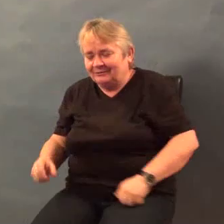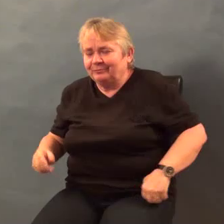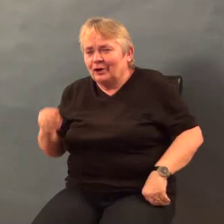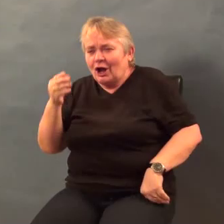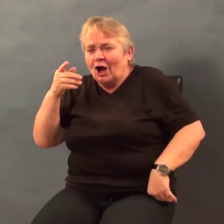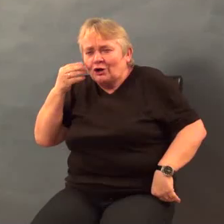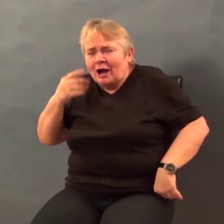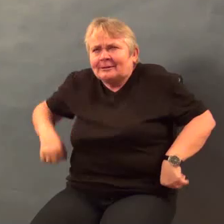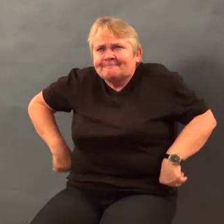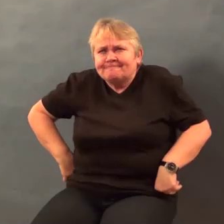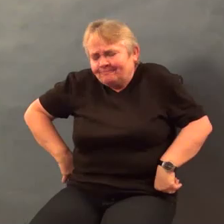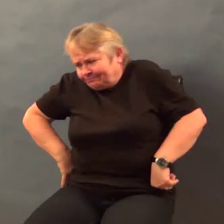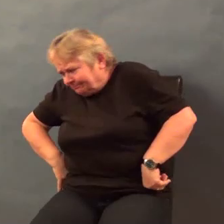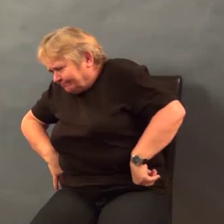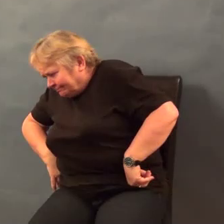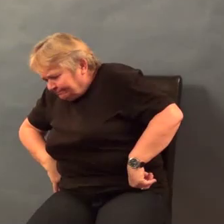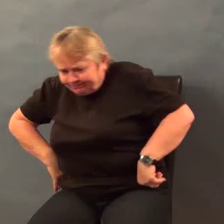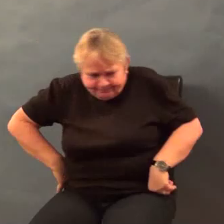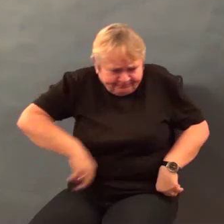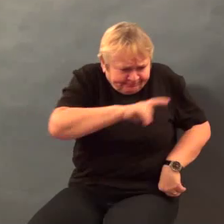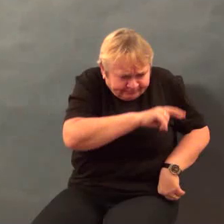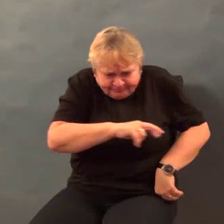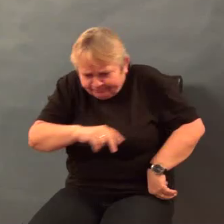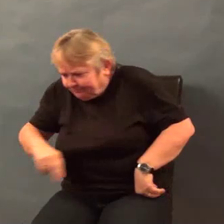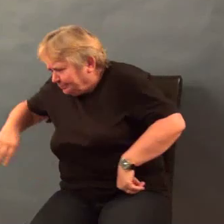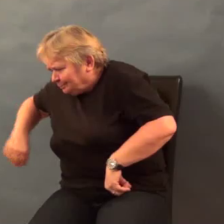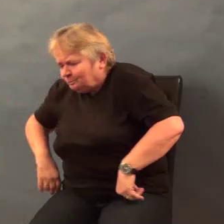Kot trzymał się pod boki i się przechadzał tam i z powrotem.